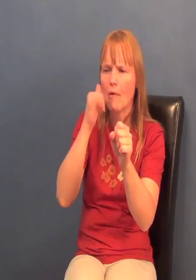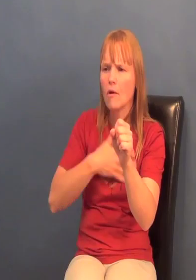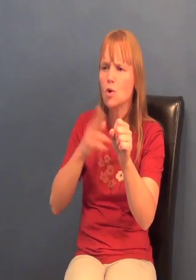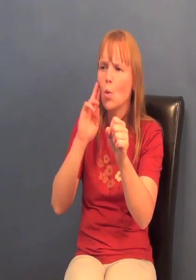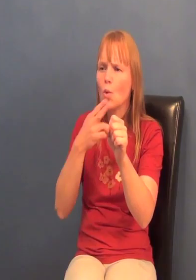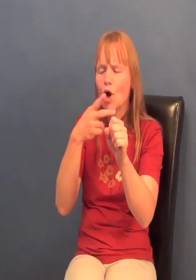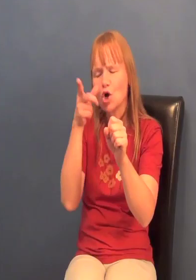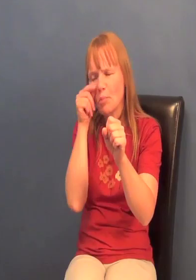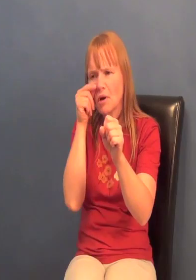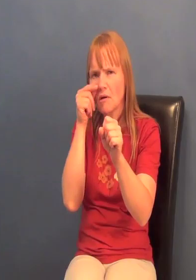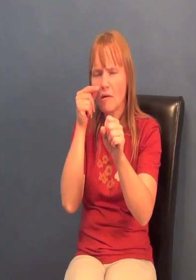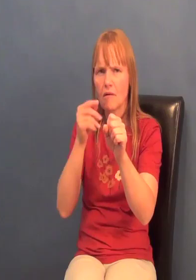Czuję, że to głuchy, który śpi.